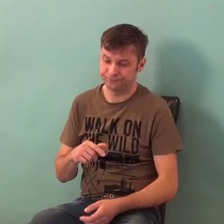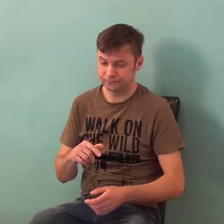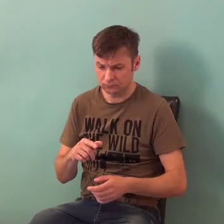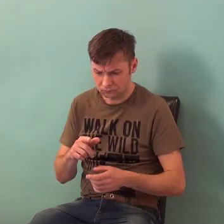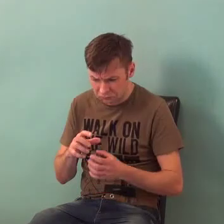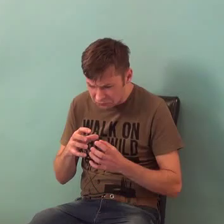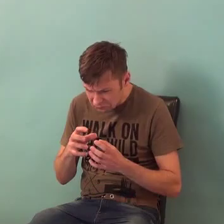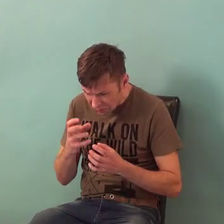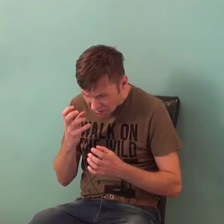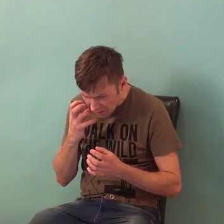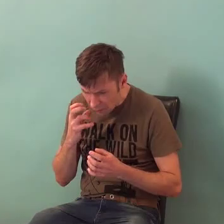Jabłka.